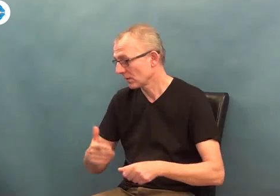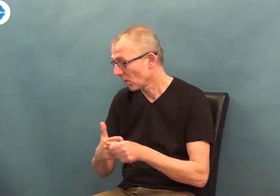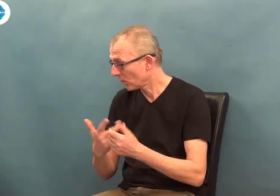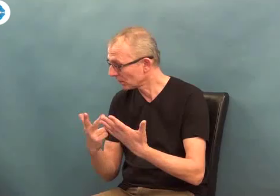Mam wolne.